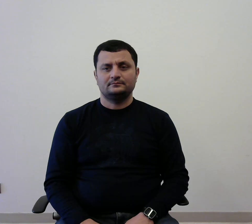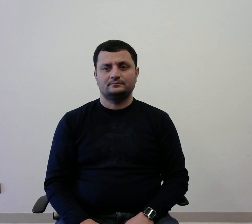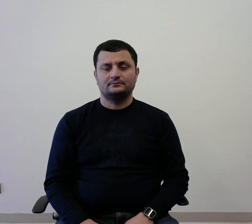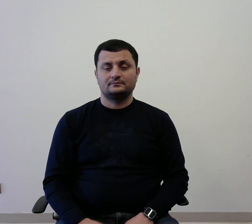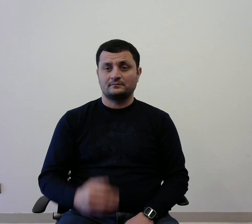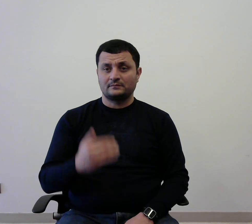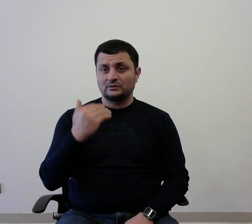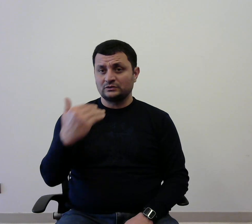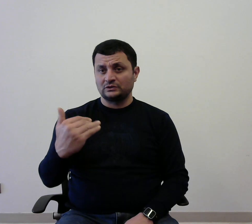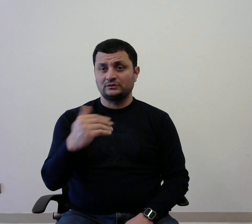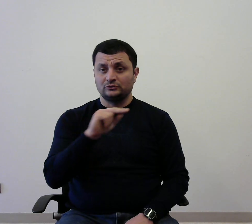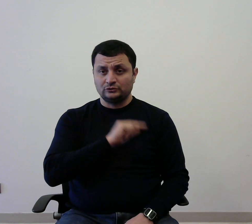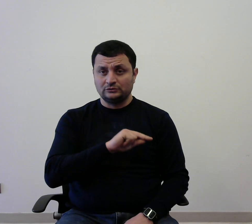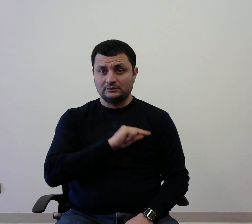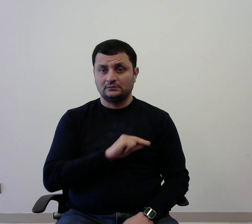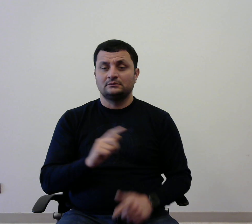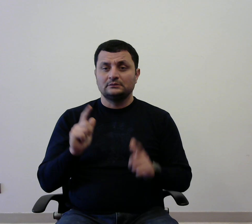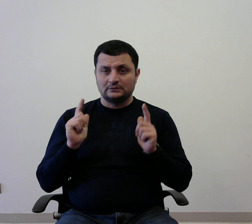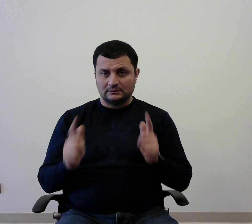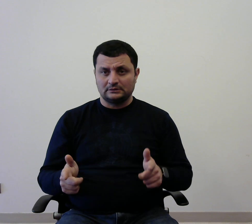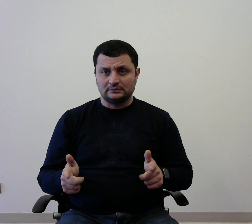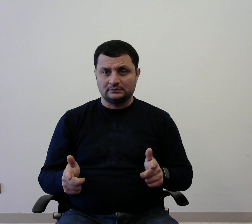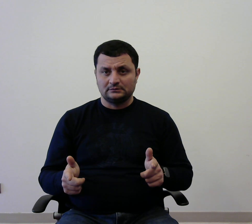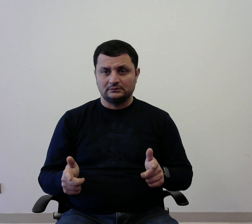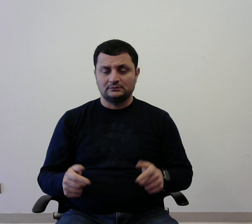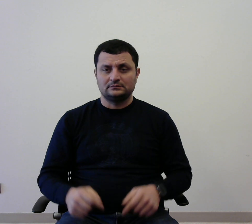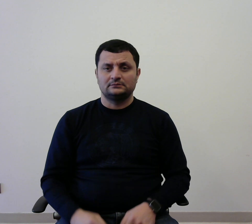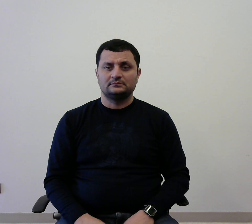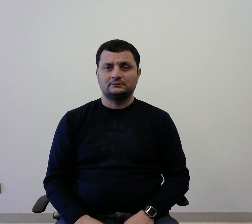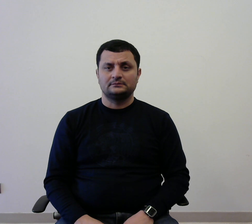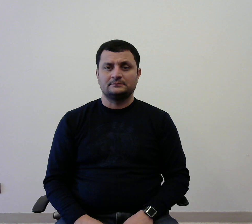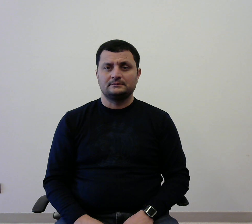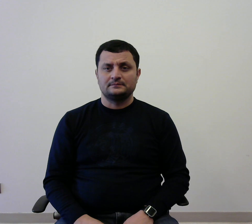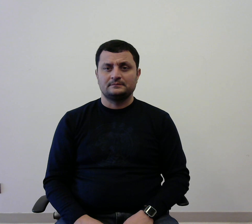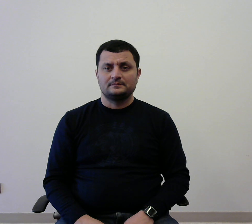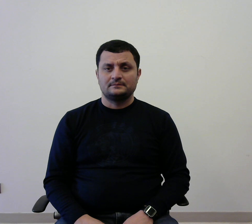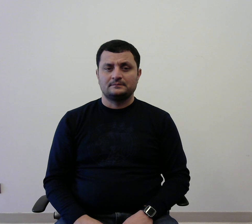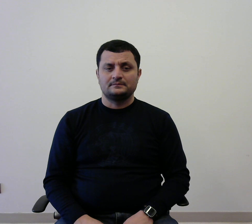Siz işdən razısınız?